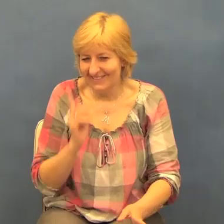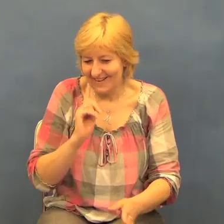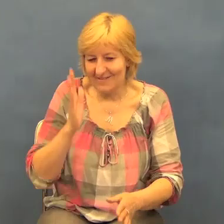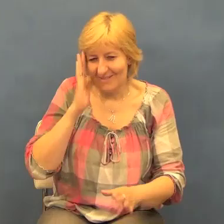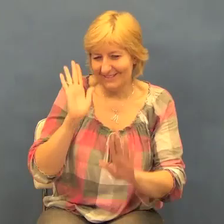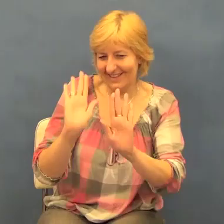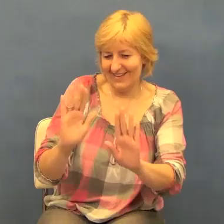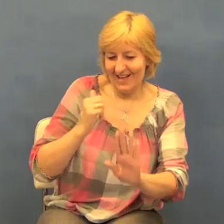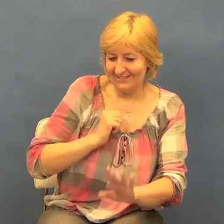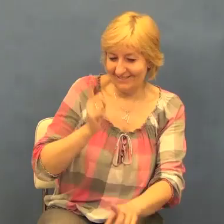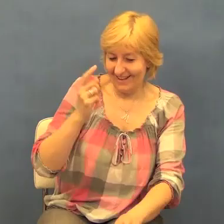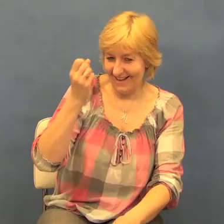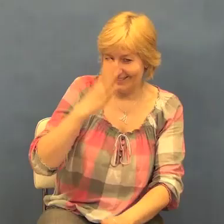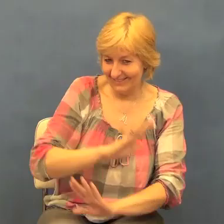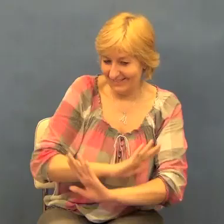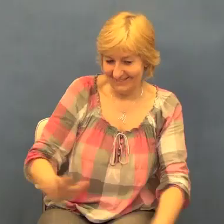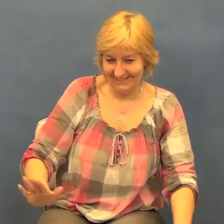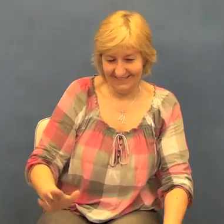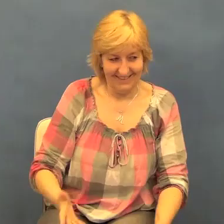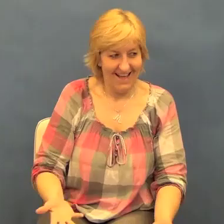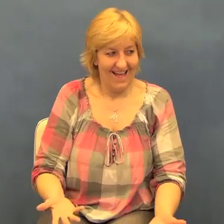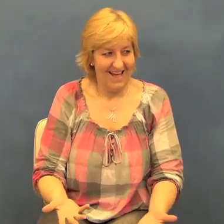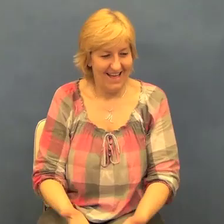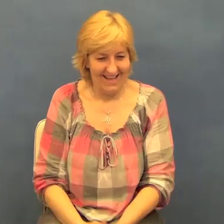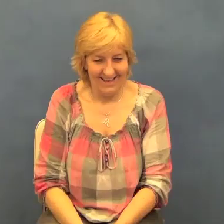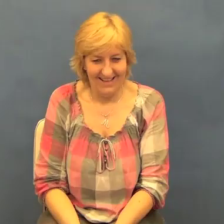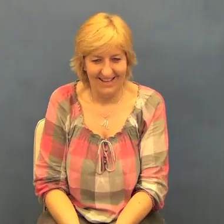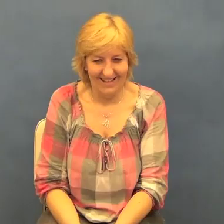Prawda, w mieszkaniu ma tak pozostać, nie wolno brać prysznica w tym mieszkaniu.